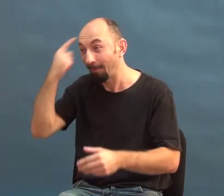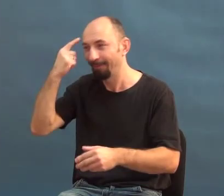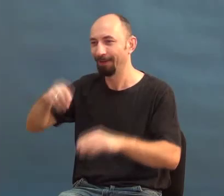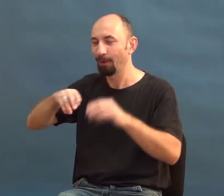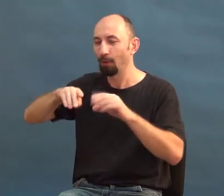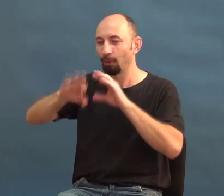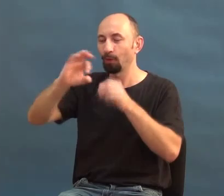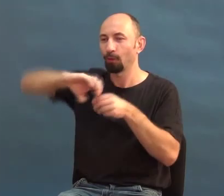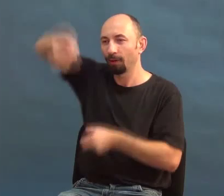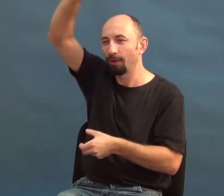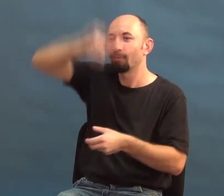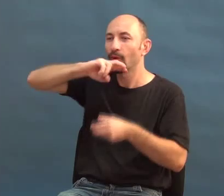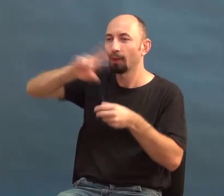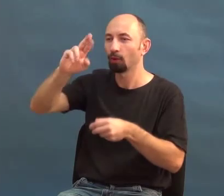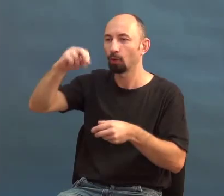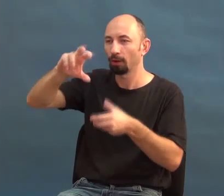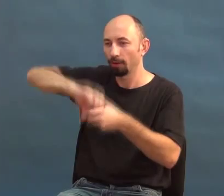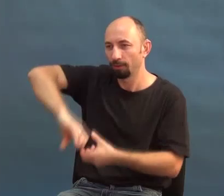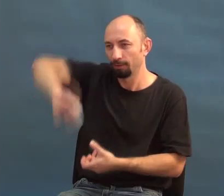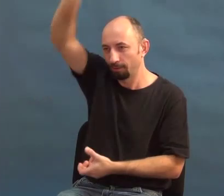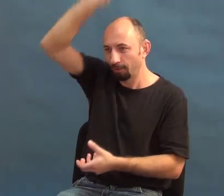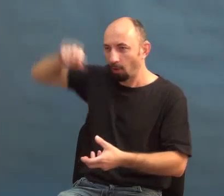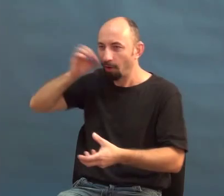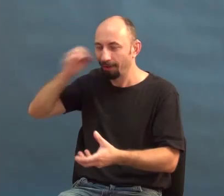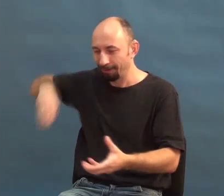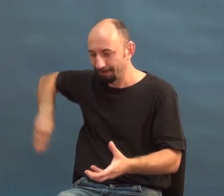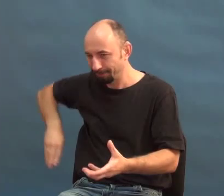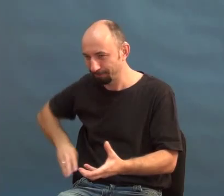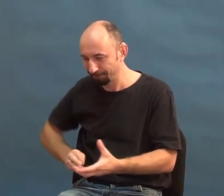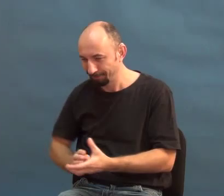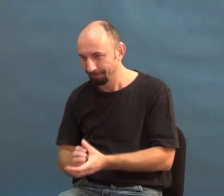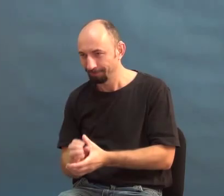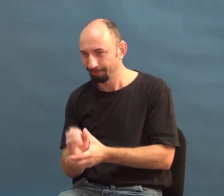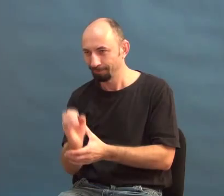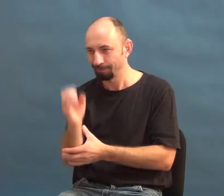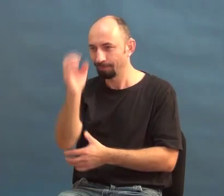Kot wchodzi do środka rury, którą spływa woda, i zaczyna wspinać się do góry.